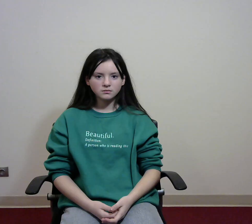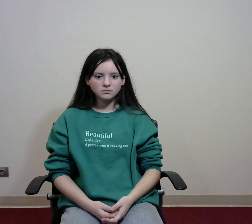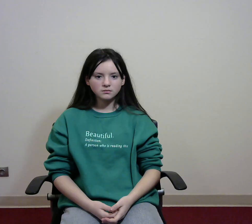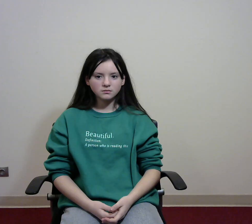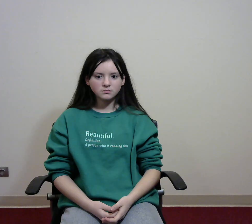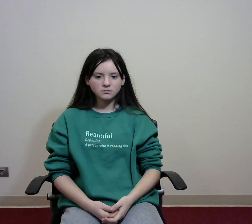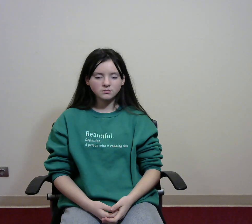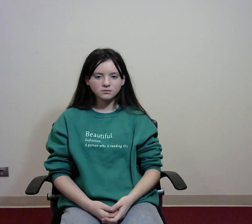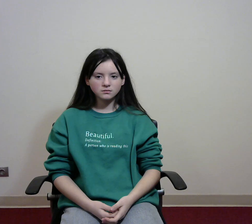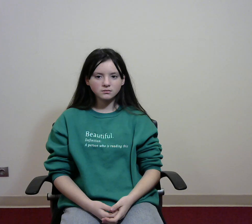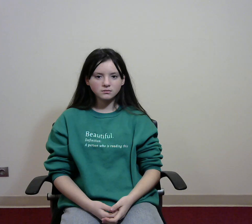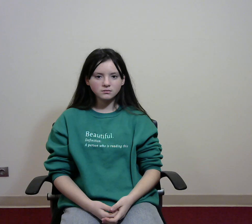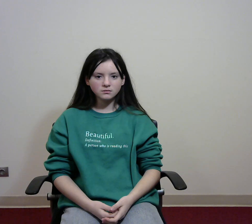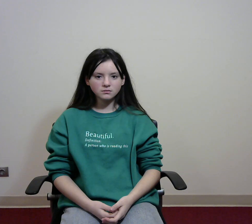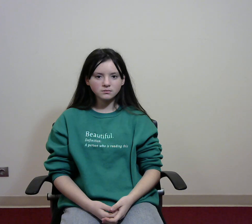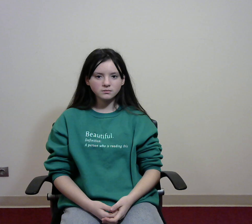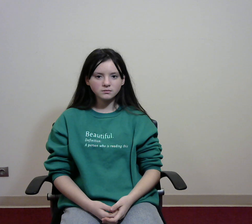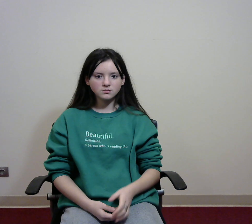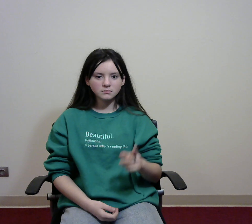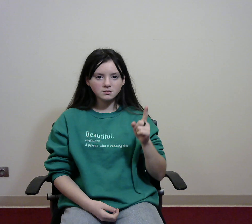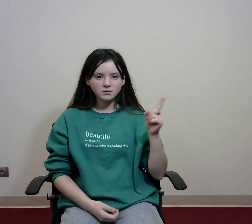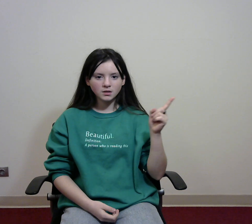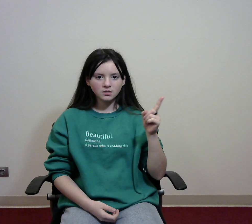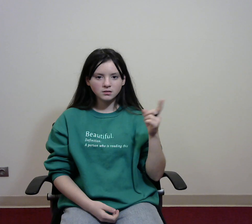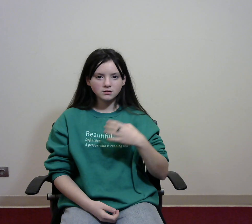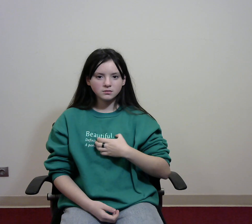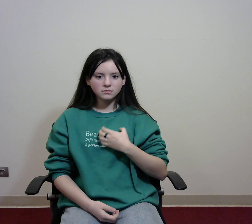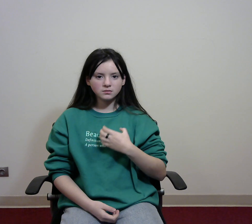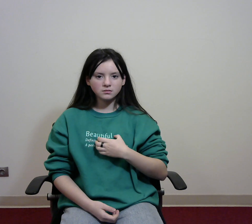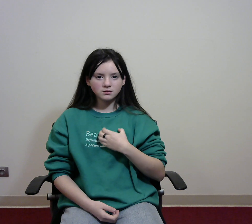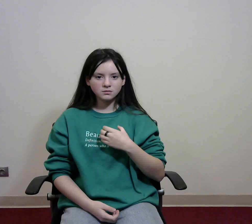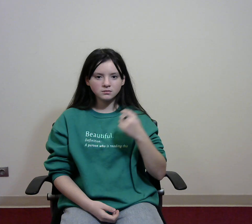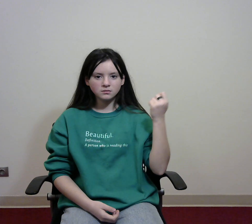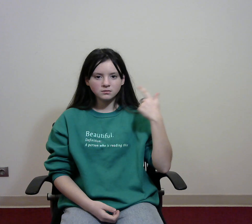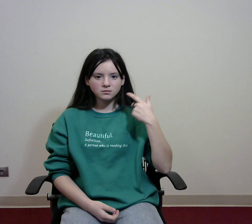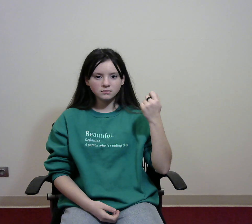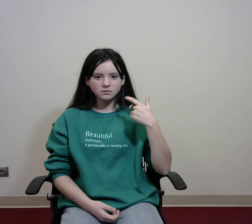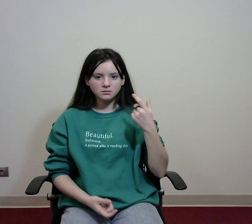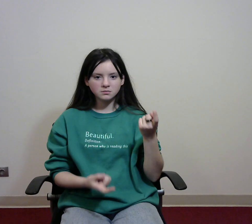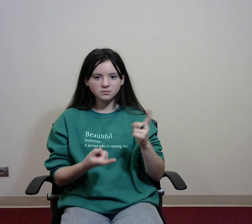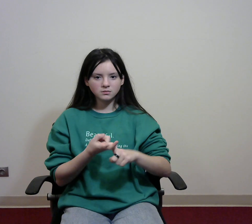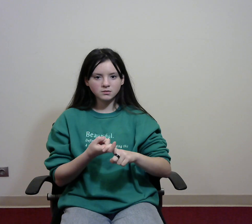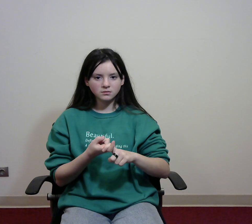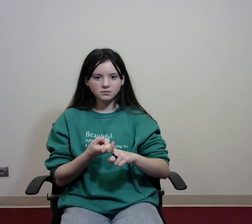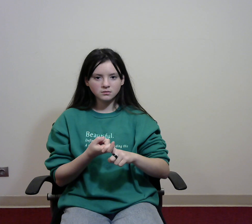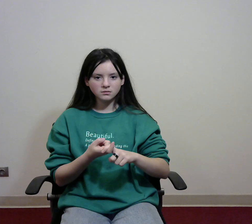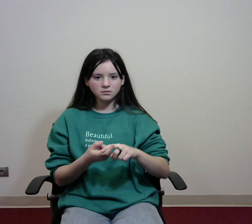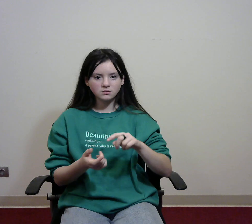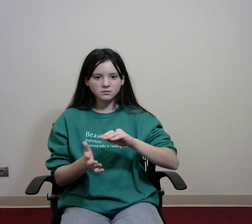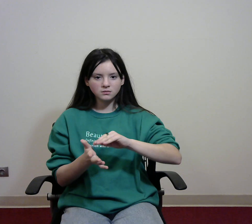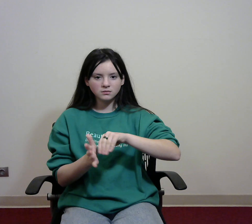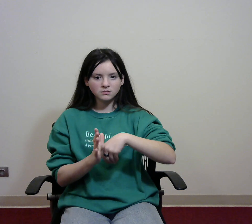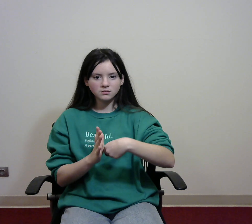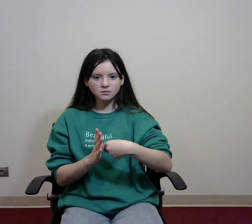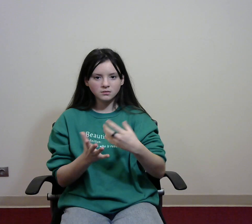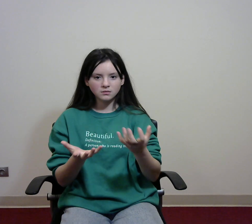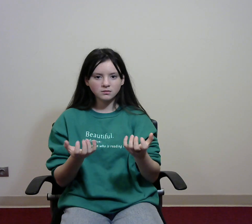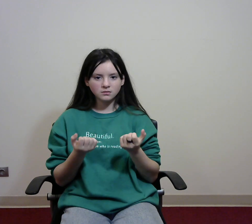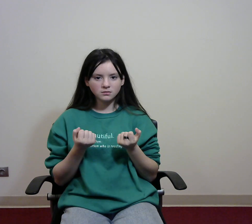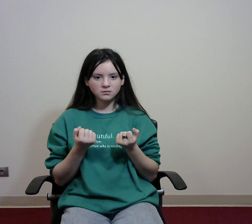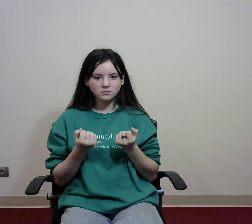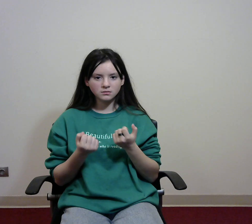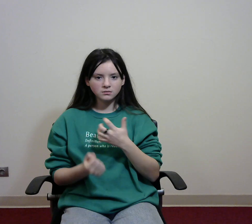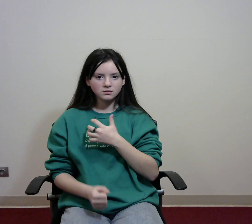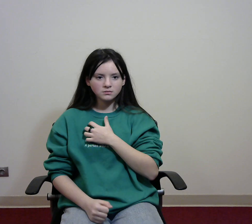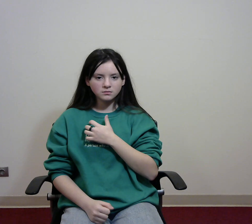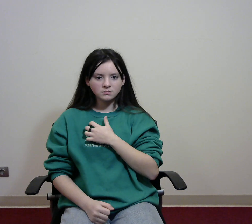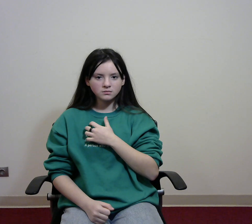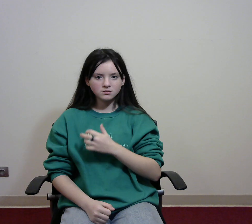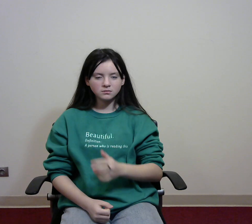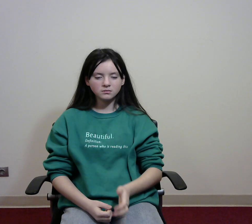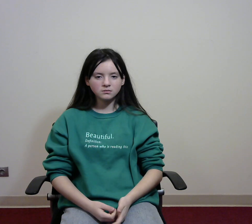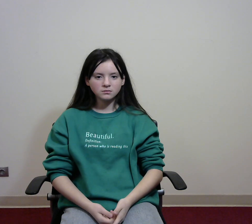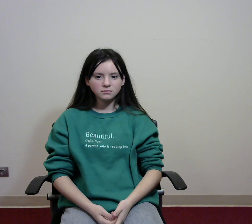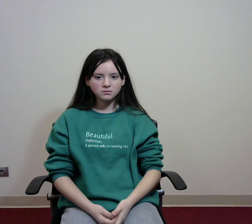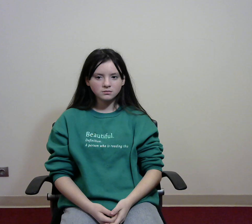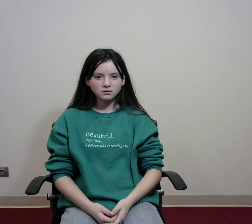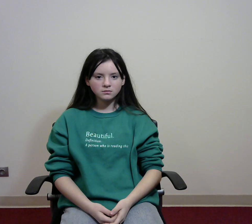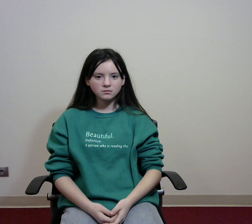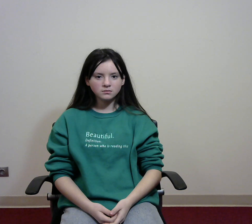O sosial müavinət ilə bağlı arayış almaq istəyir